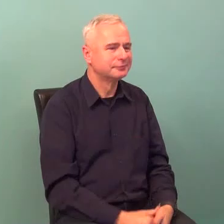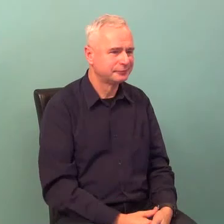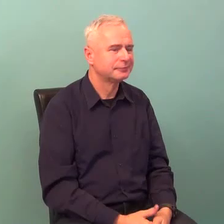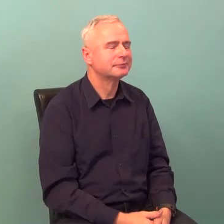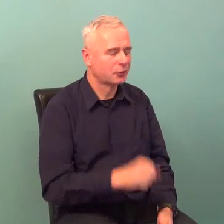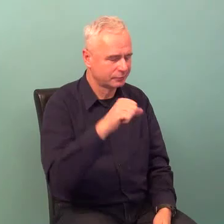Tak, tak.